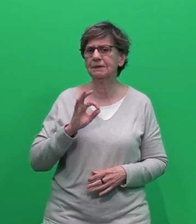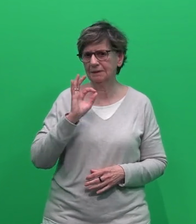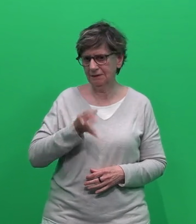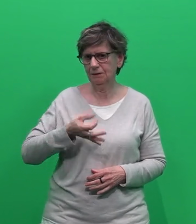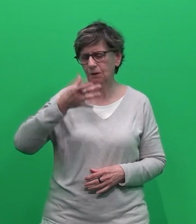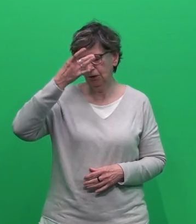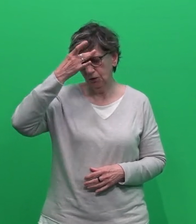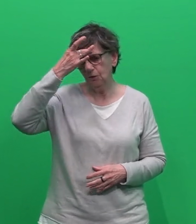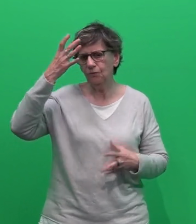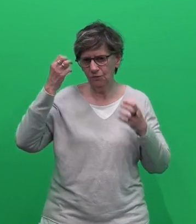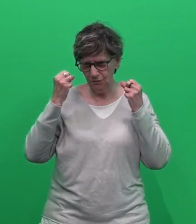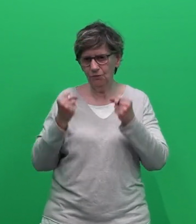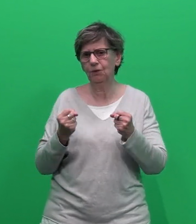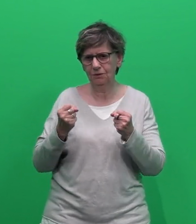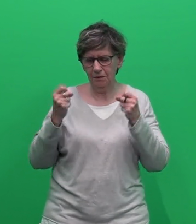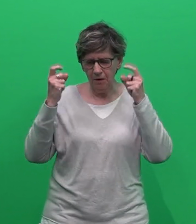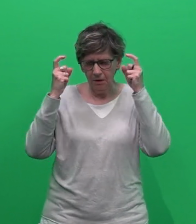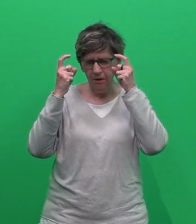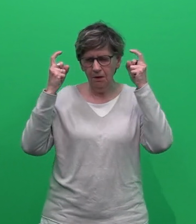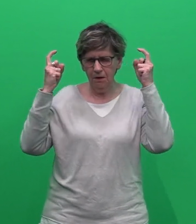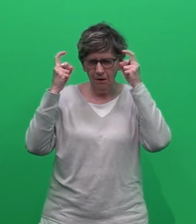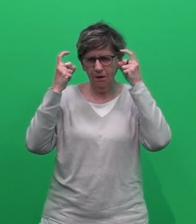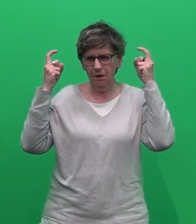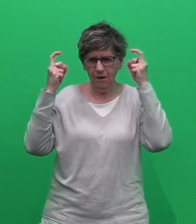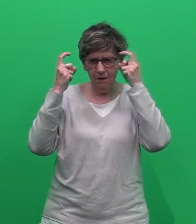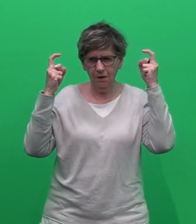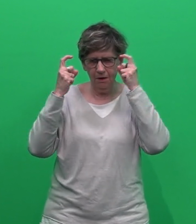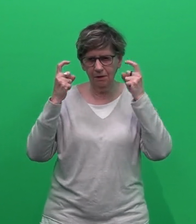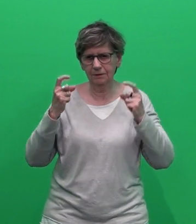Sí, em fa molt de mal el cap, sento com cops al cap que es repeteixen.